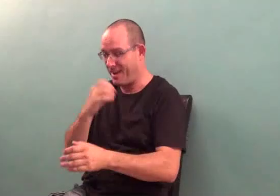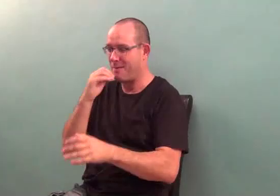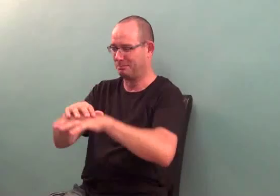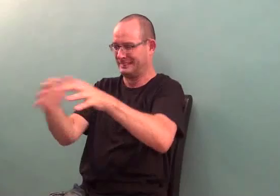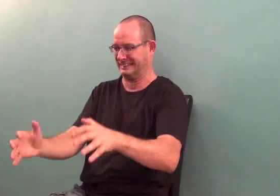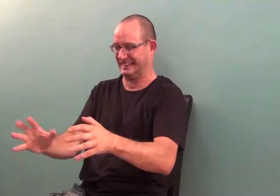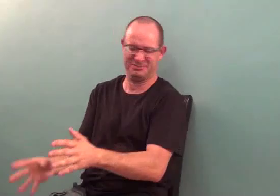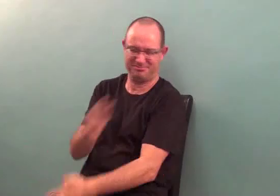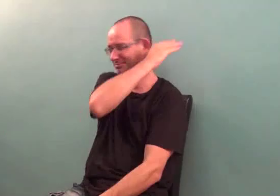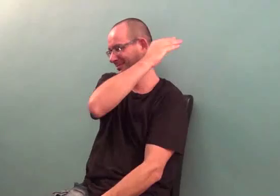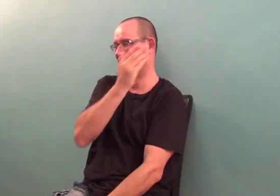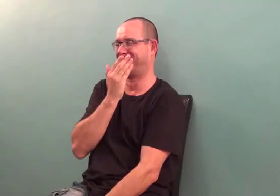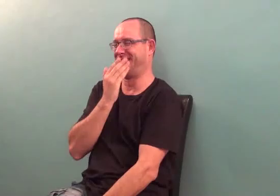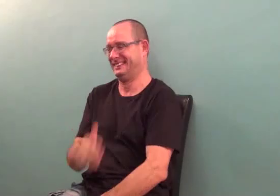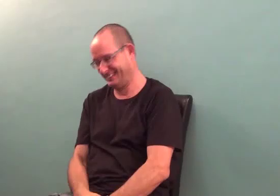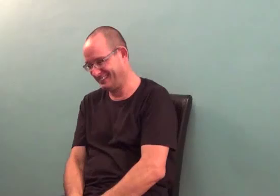Było pełno jabłek, a teraz nie ma ich wcale.